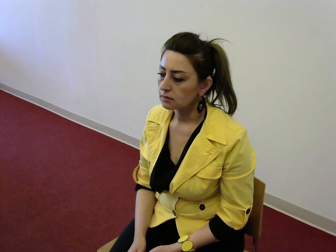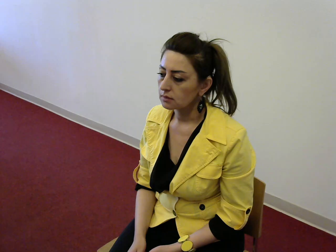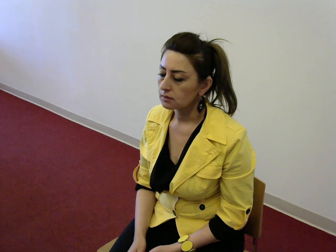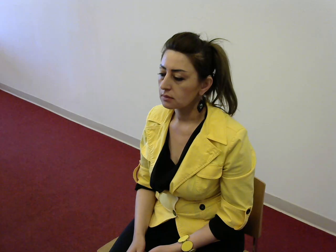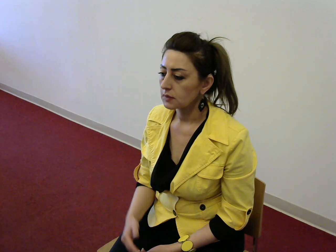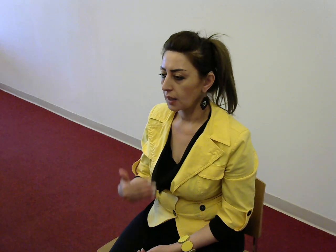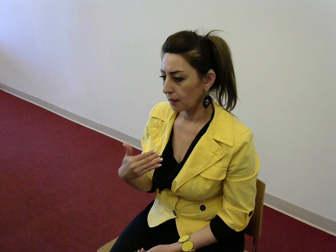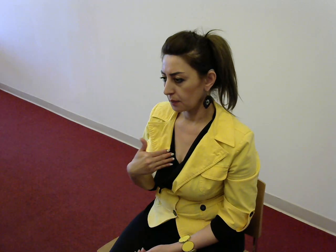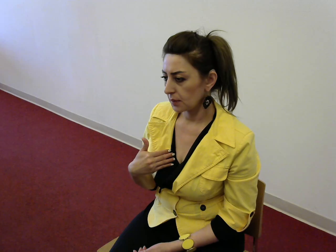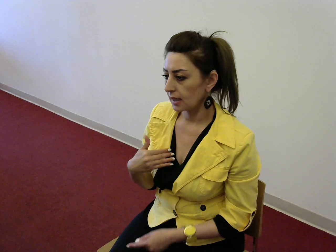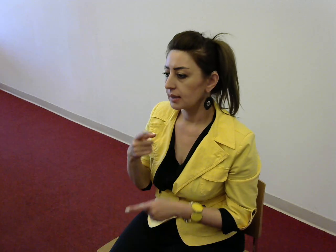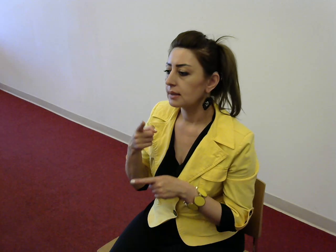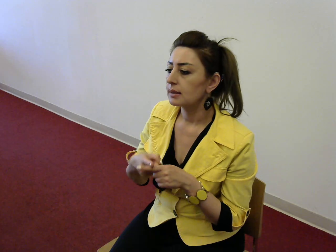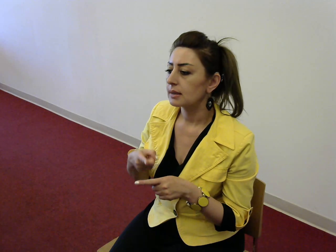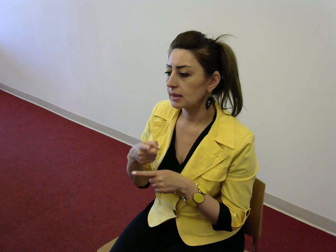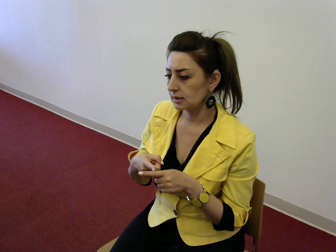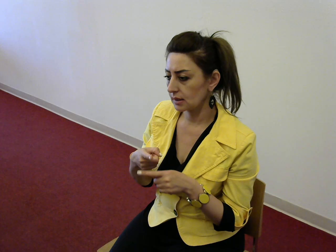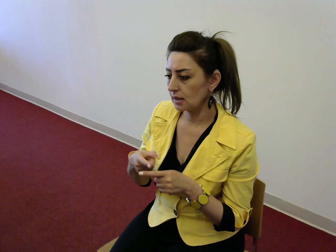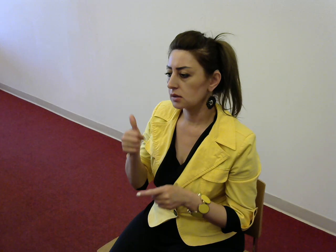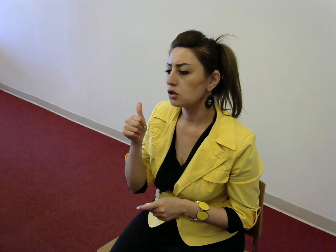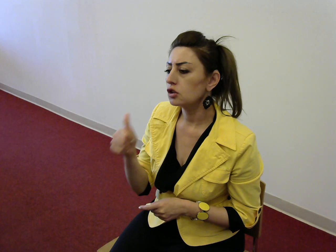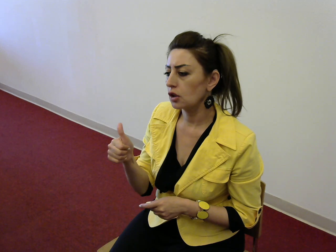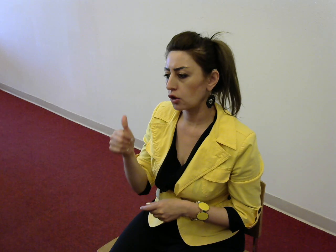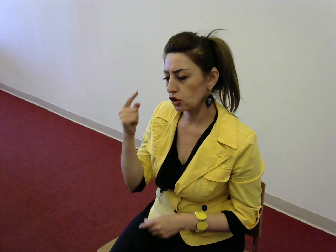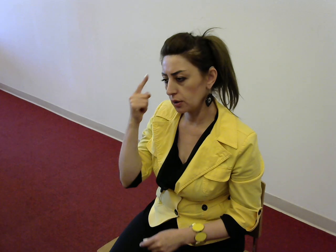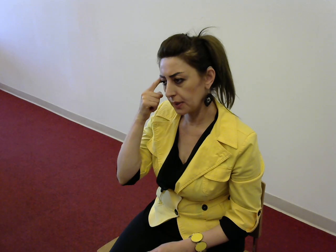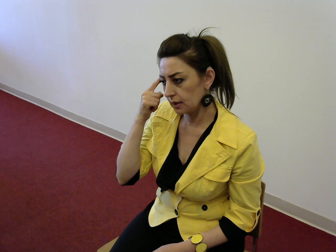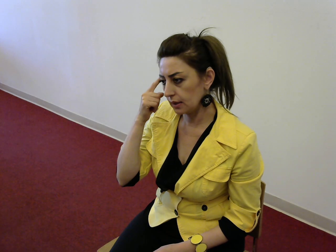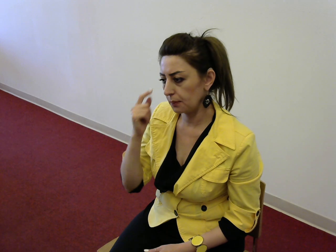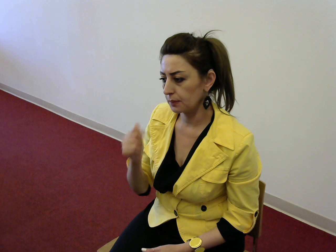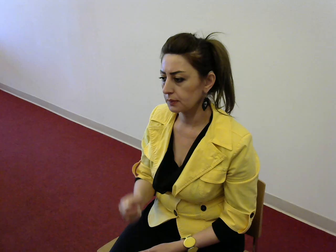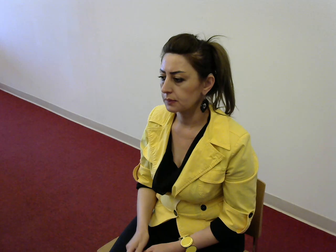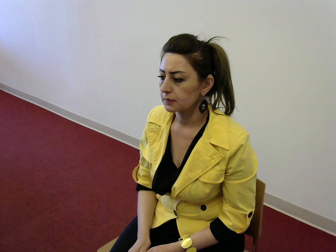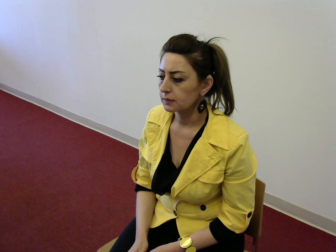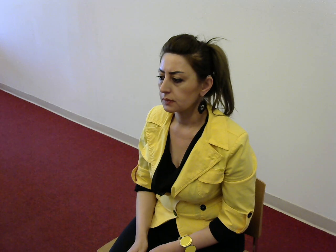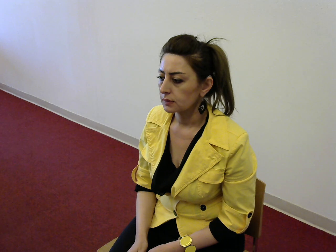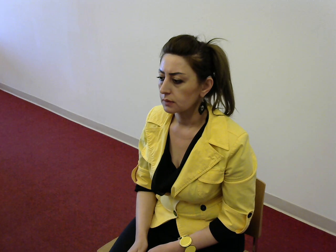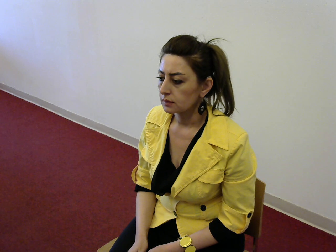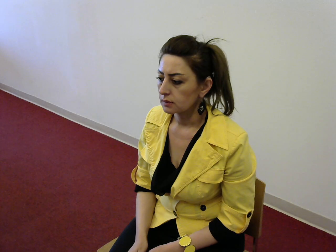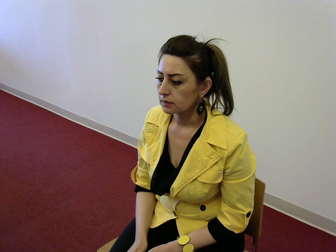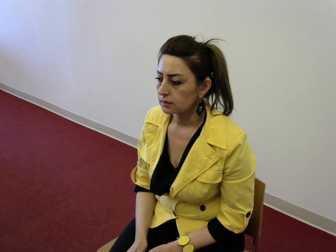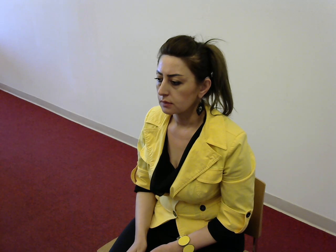Mən riyaziyyatı yaxşı bilirəm